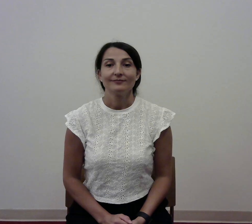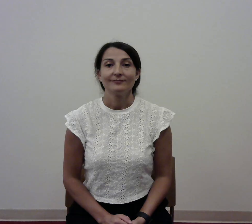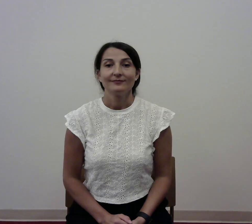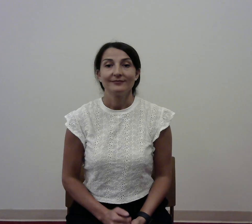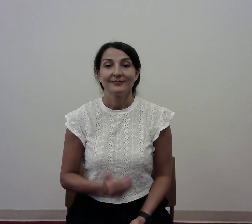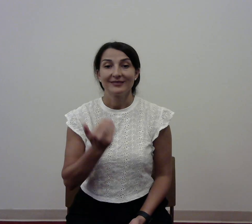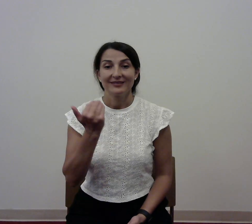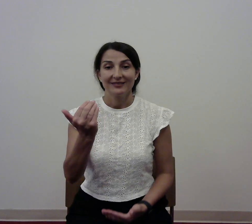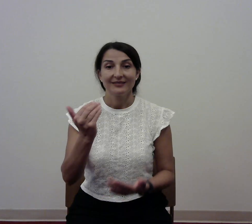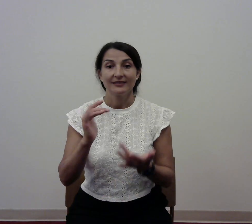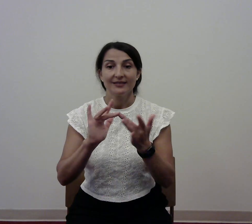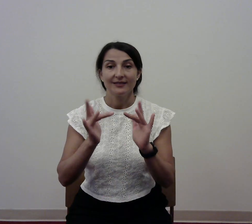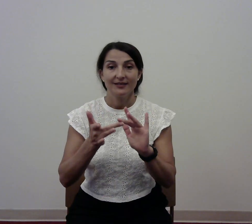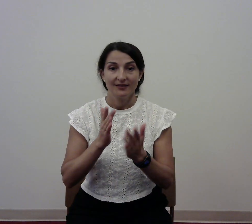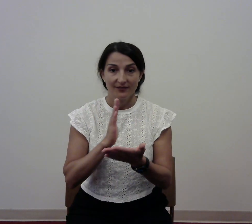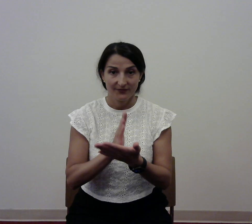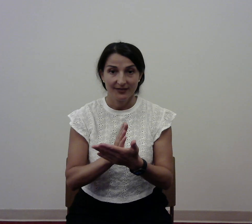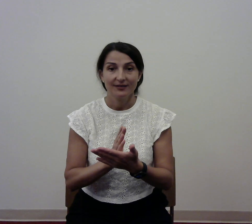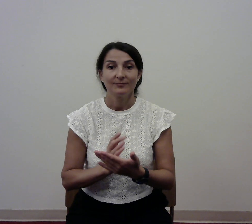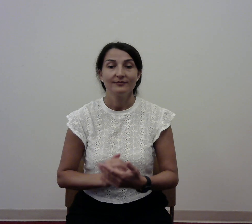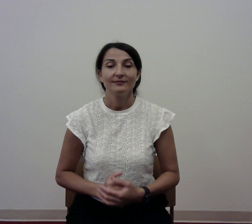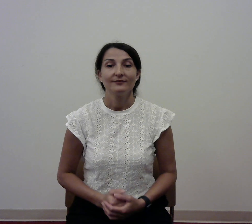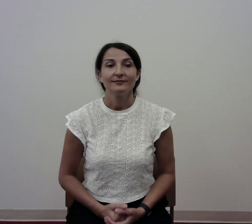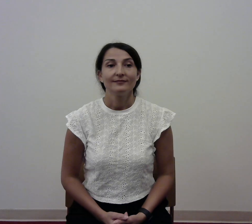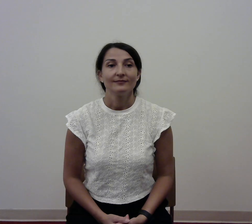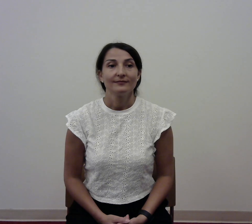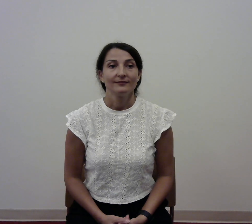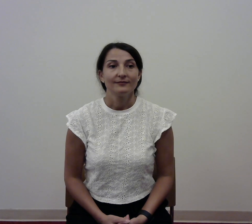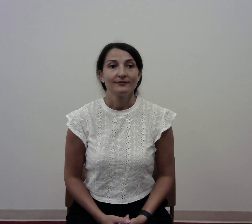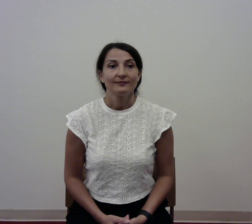Sizdə internet varmı?